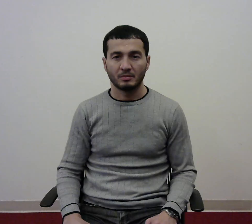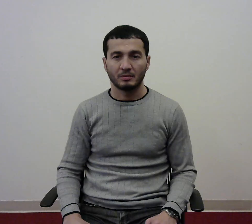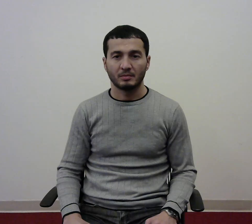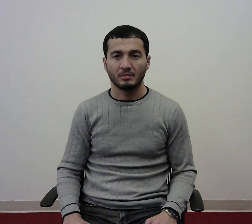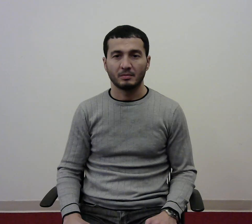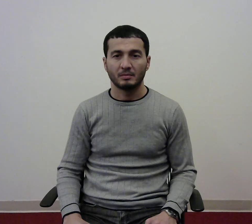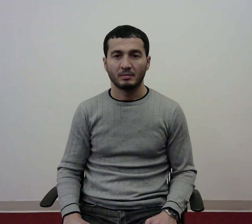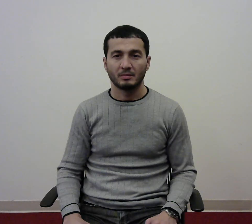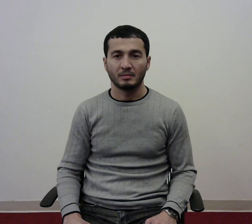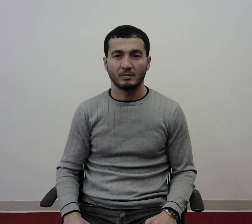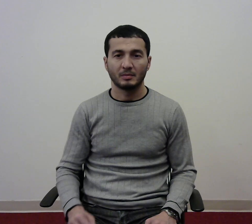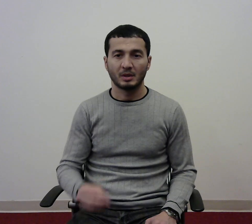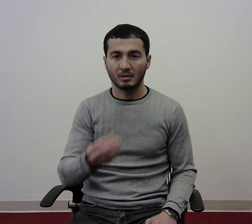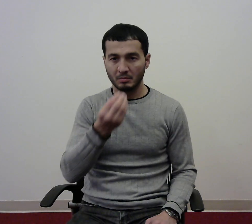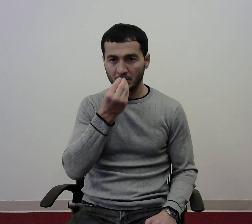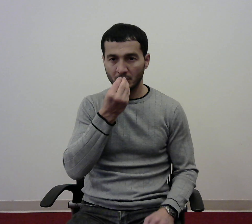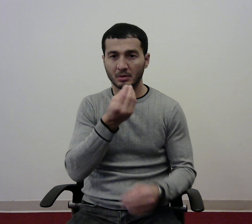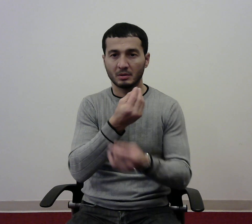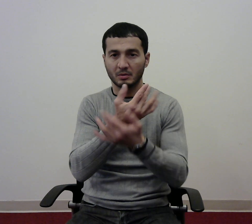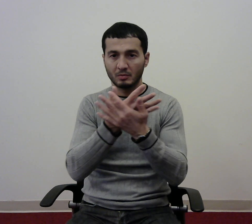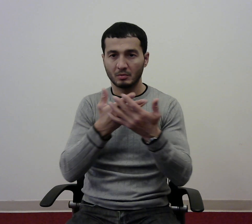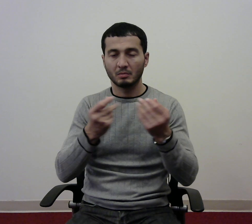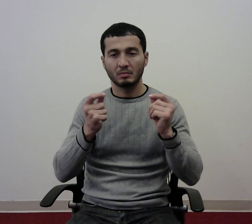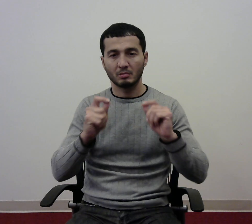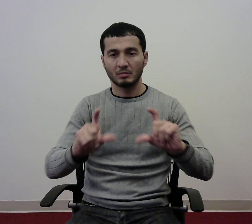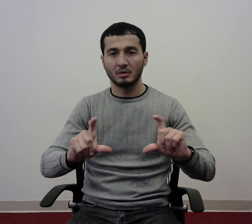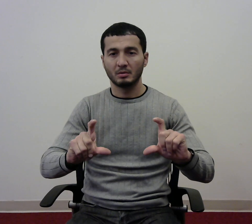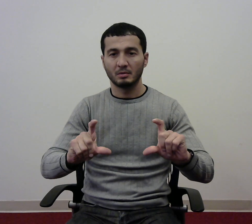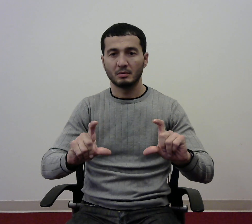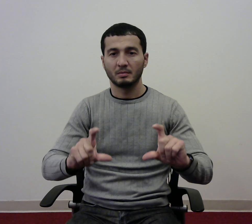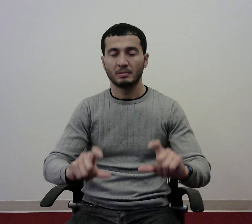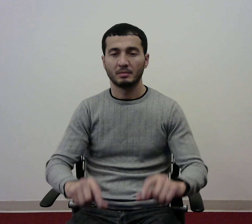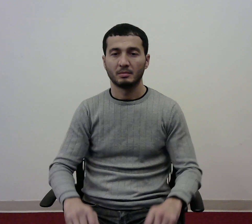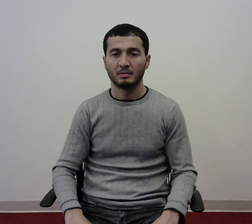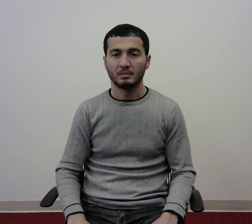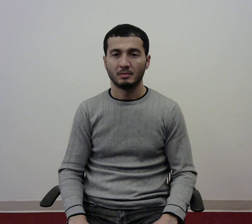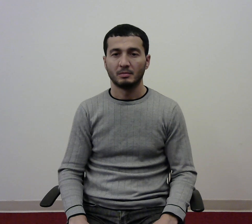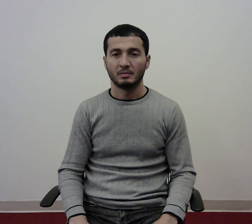Ərzaq bahalaşıb